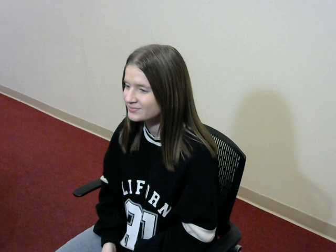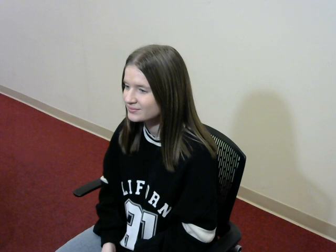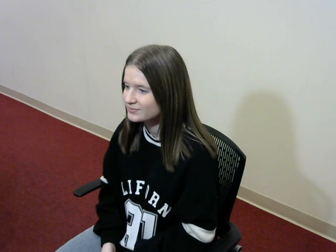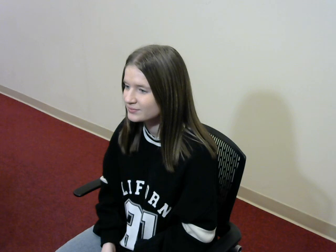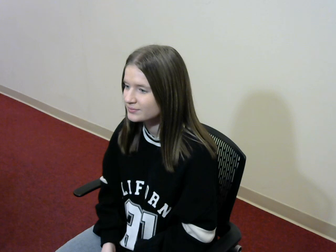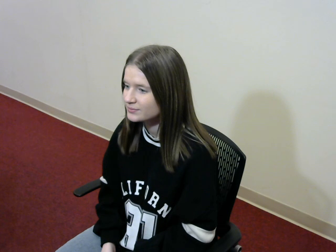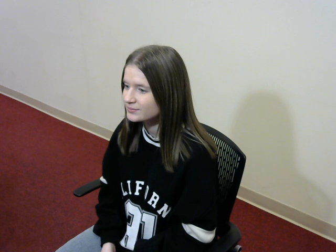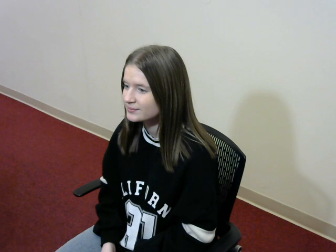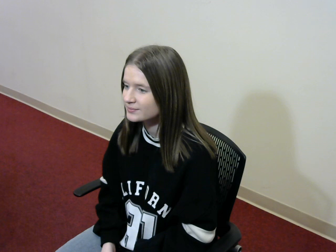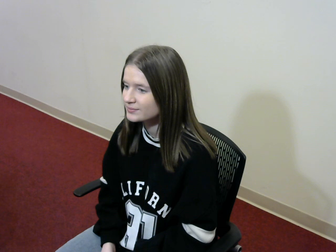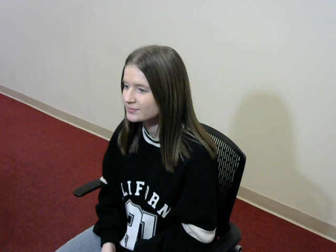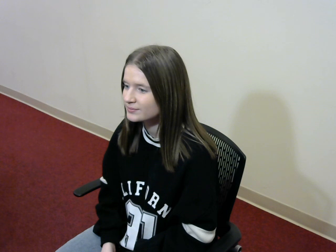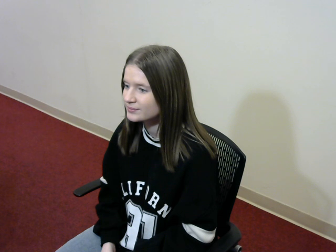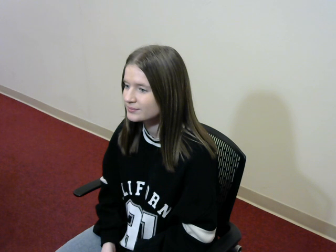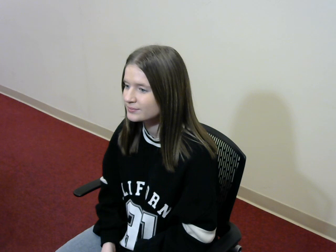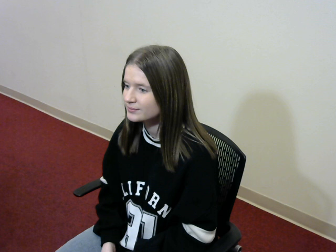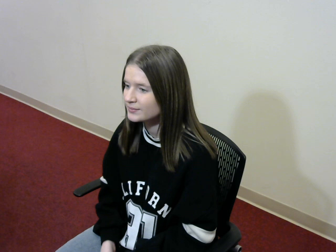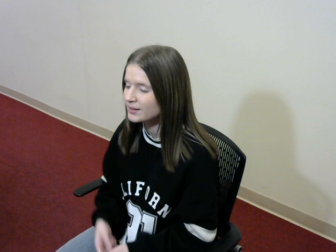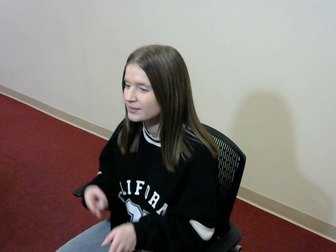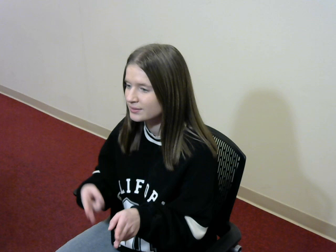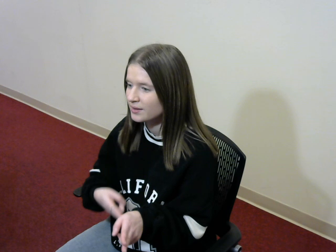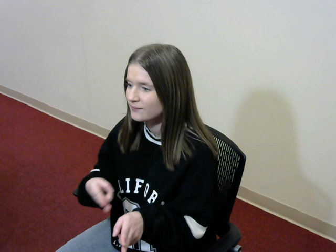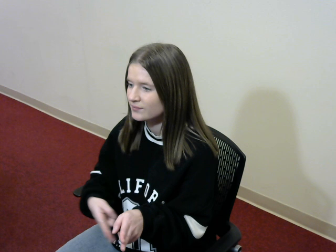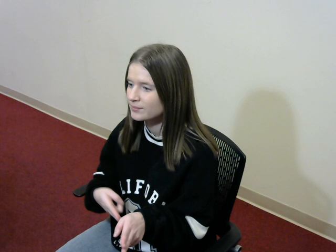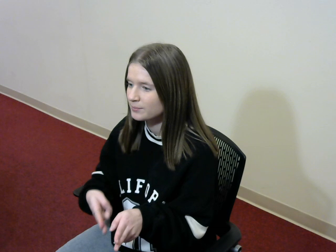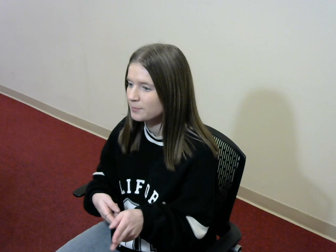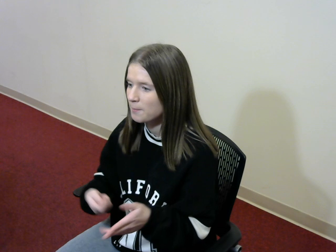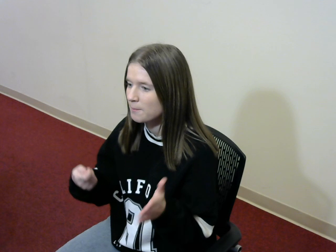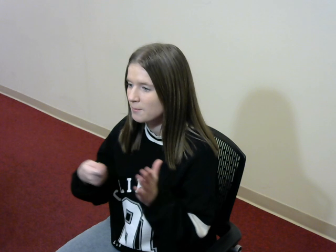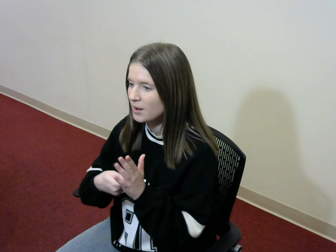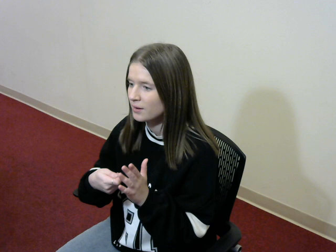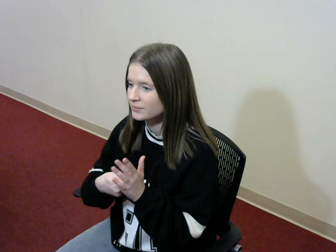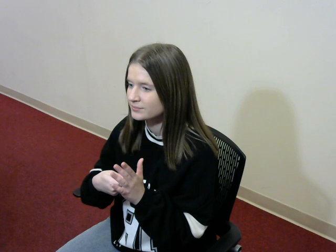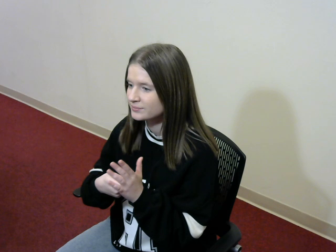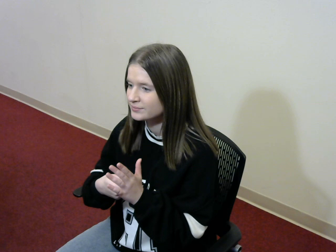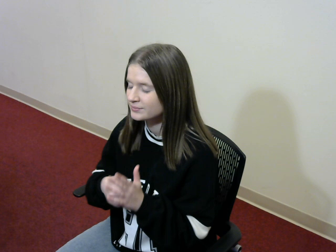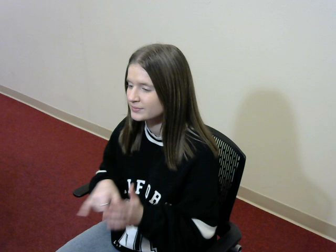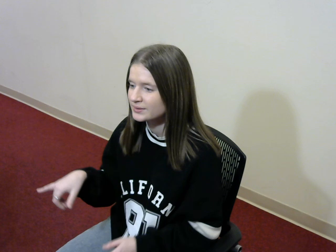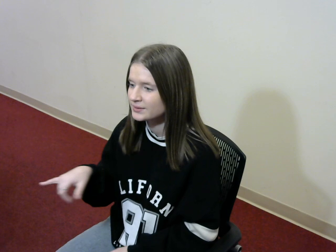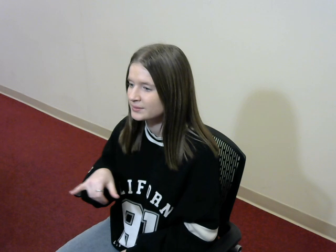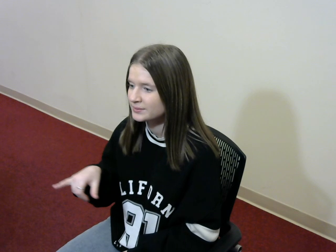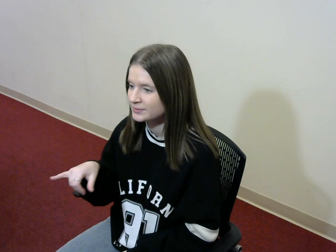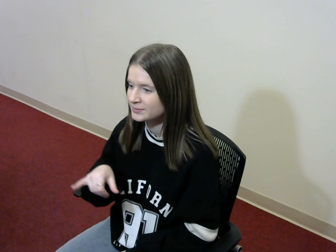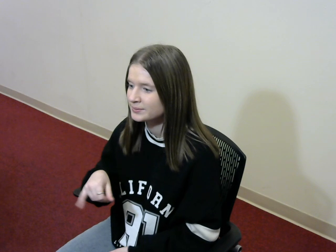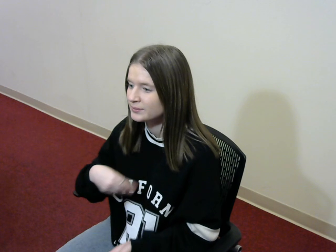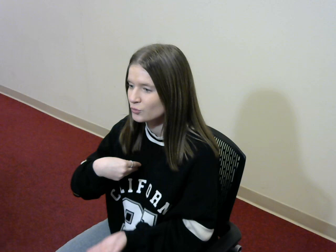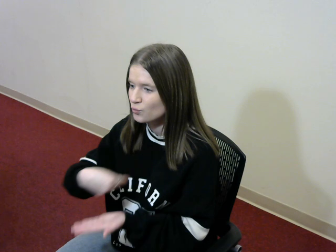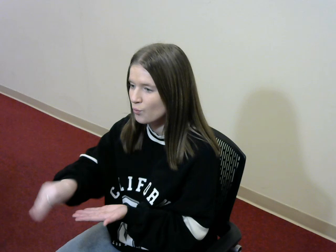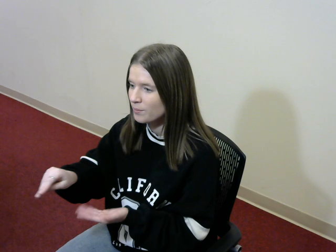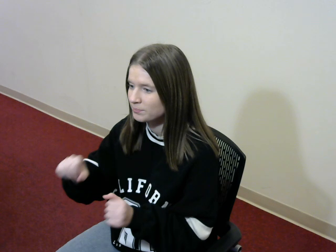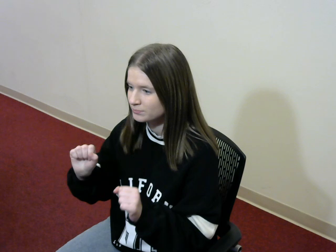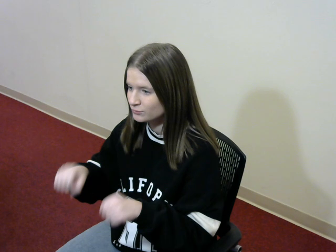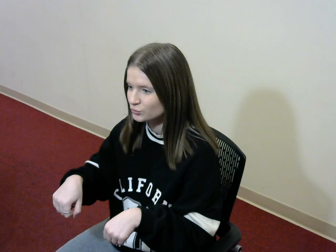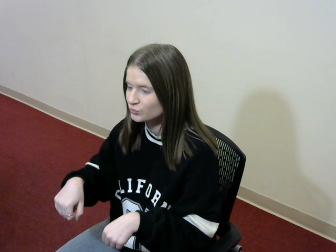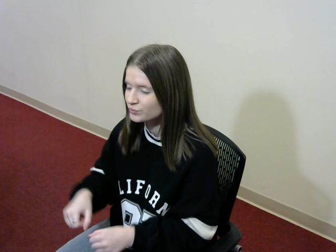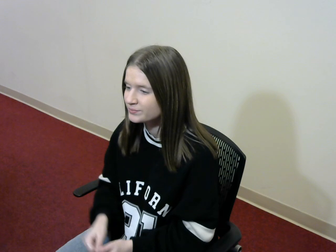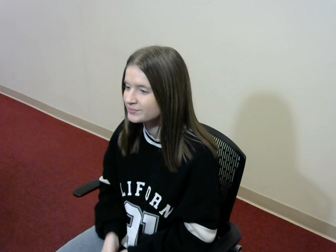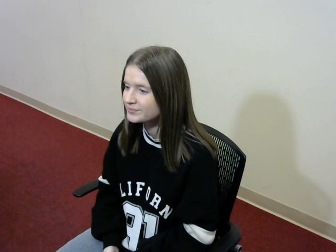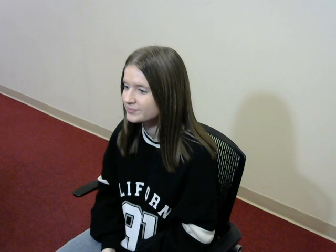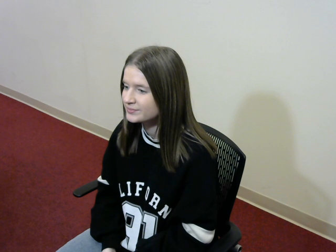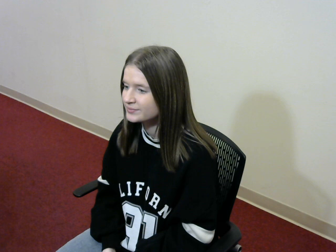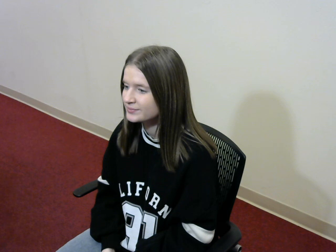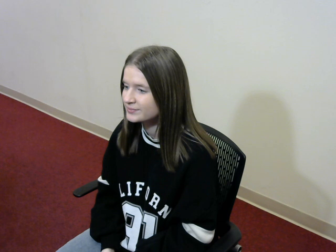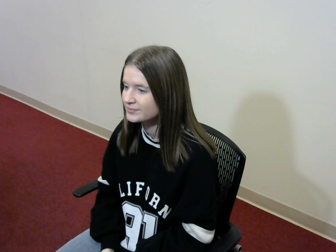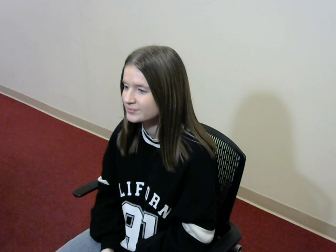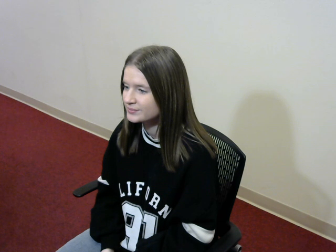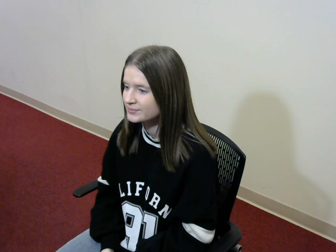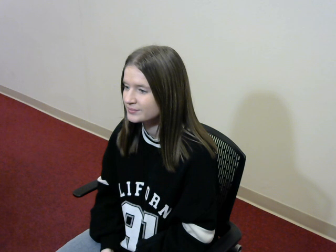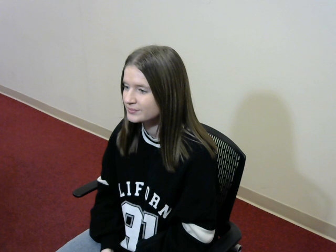Qatar biletini haradan almaq olar?